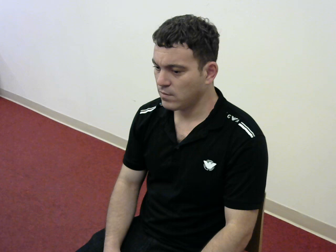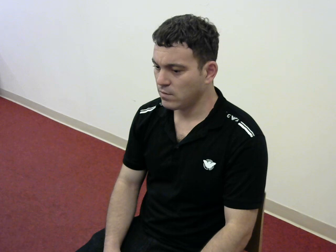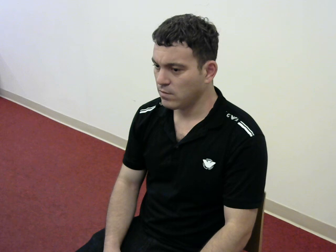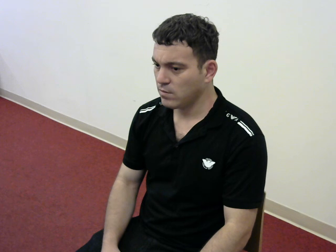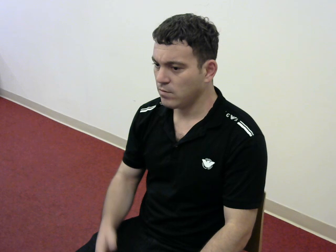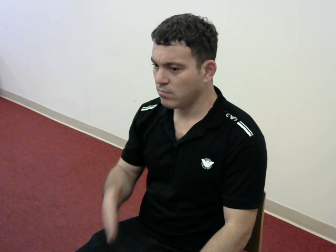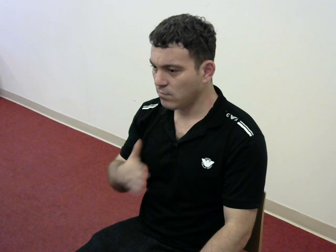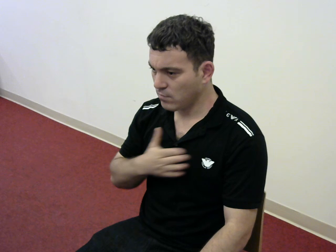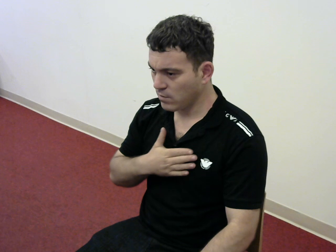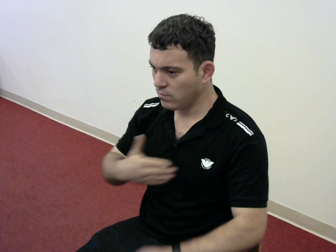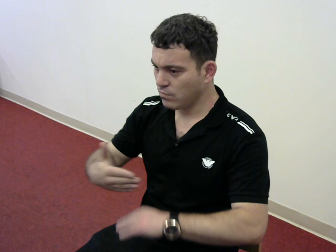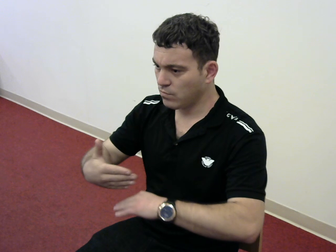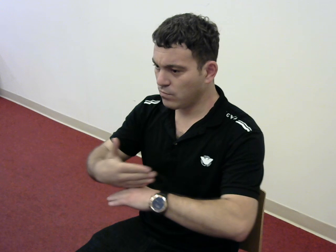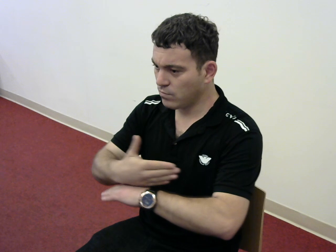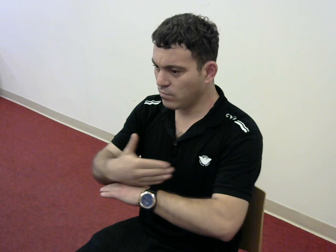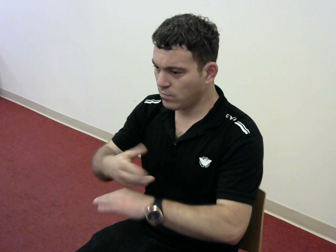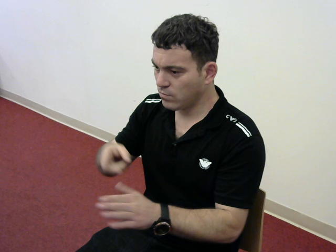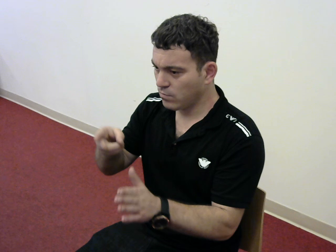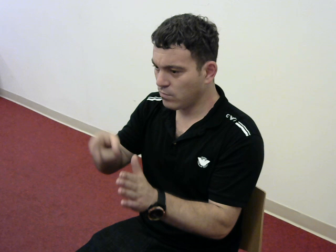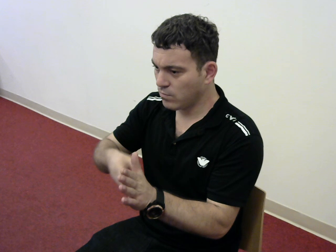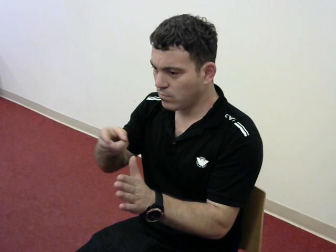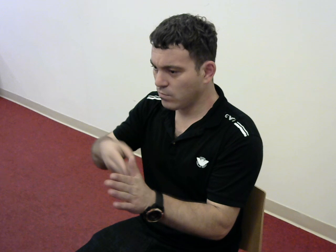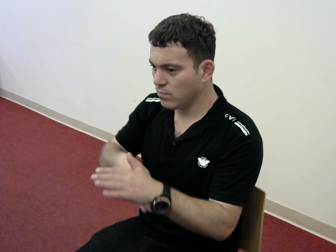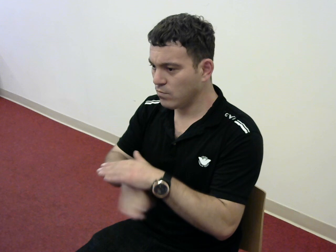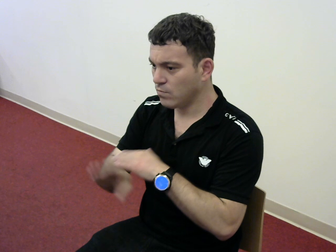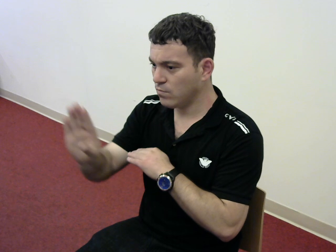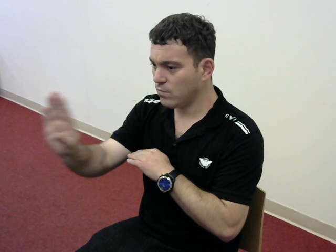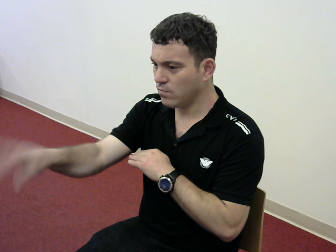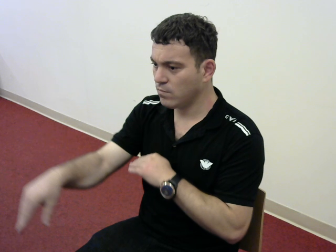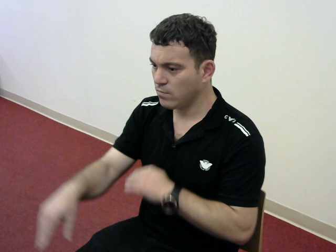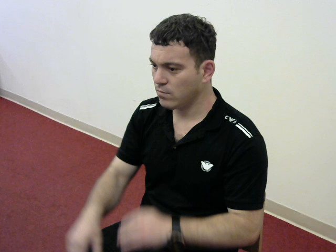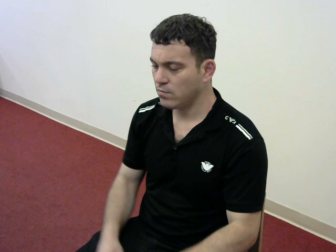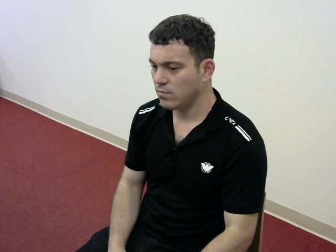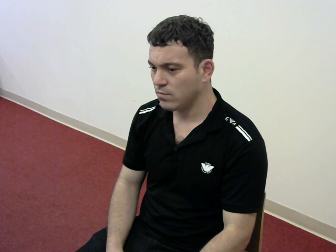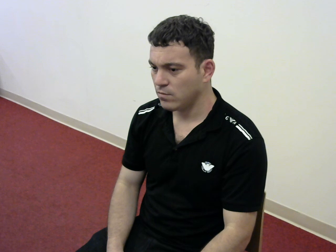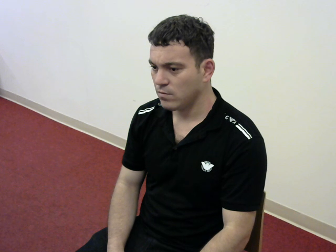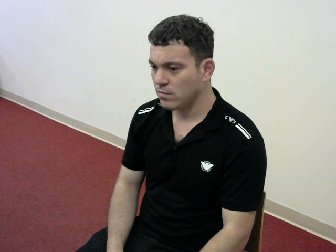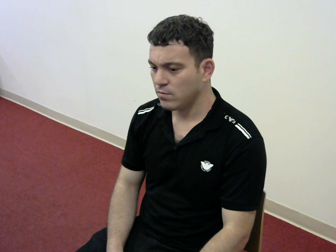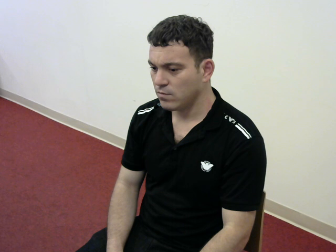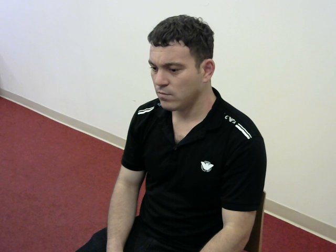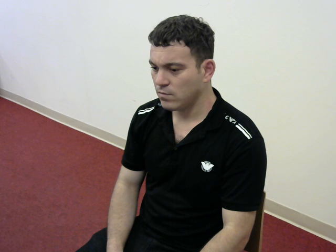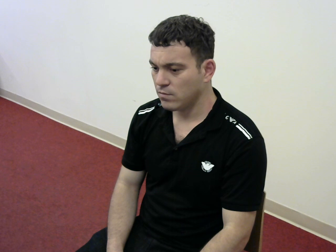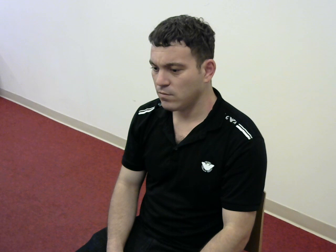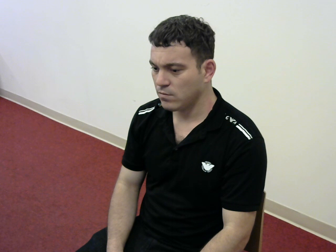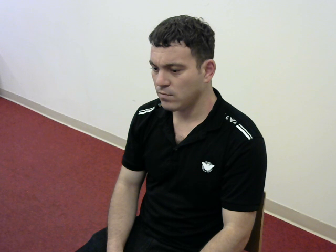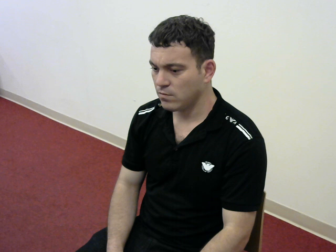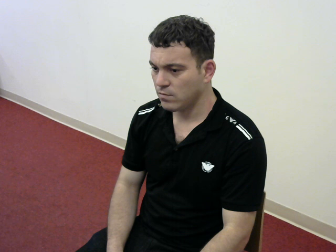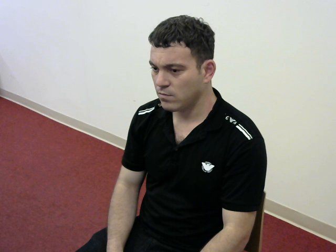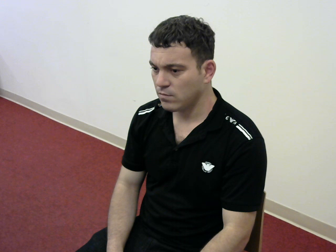Mən Sumqayıta qatarla gedirəm